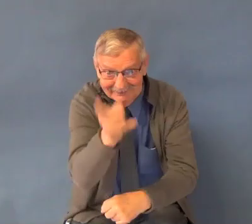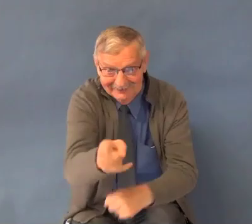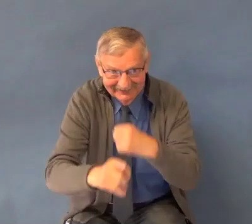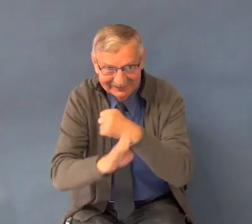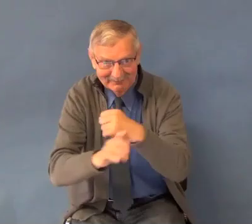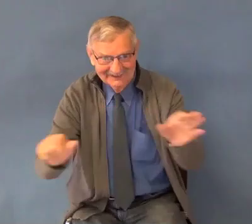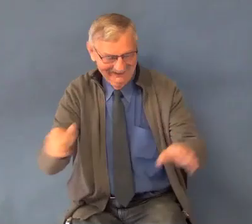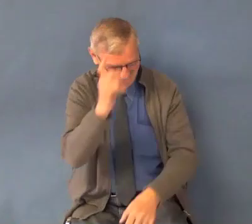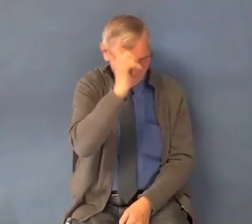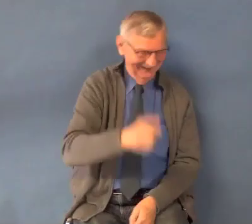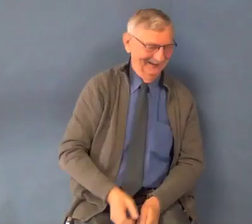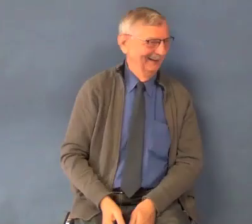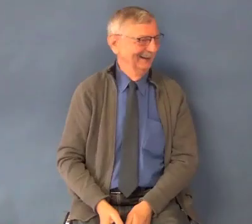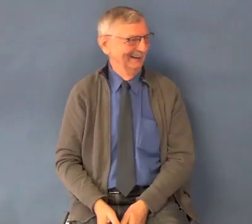Nie wolno dziewięćdziesiąt sześć, nie wolno.